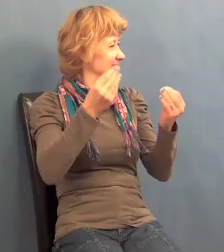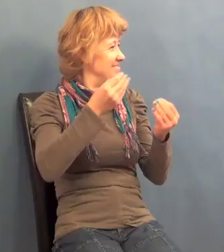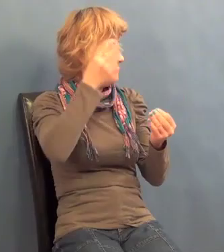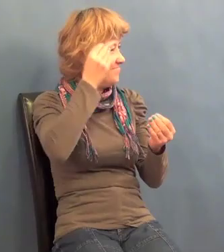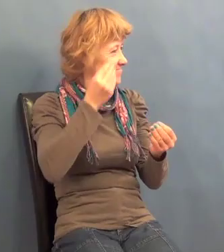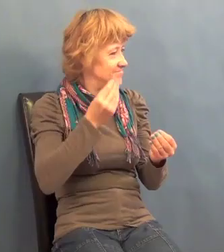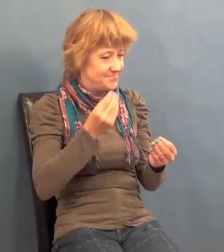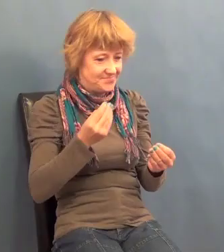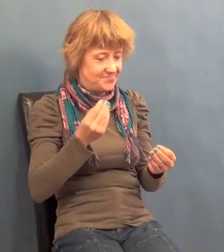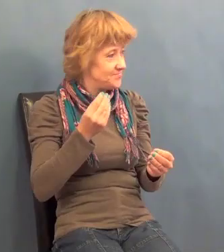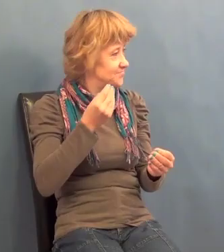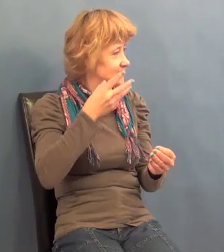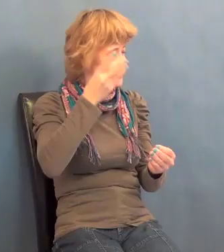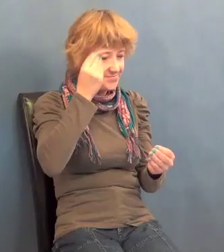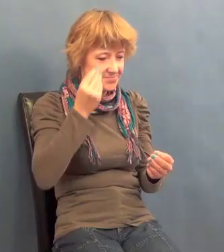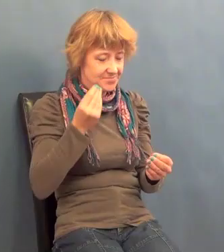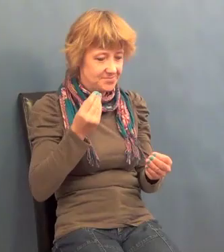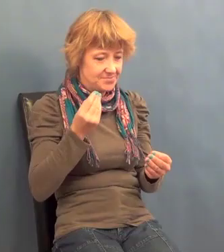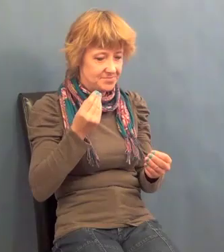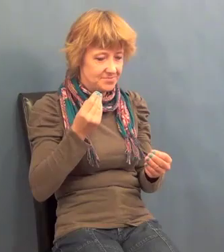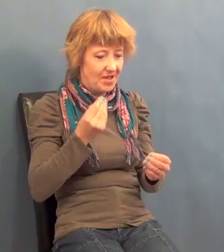Zapomniałam.